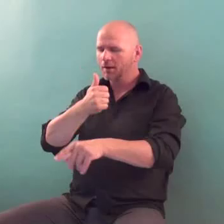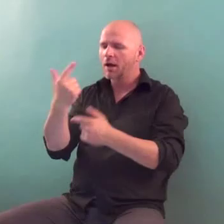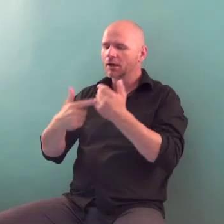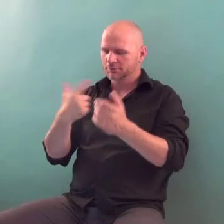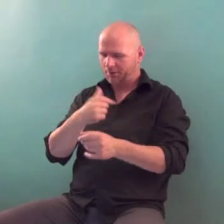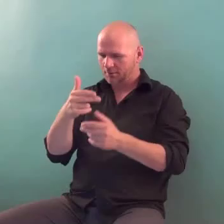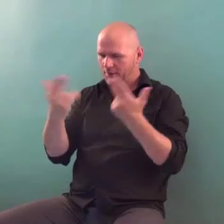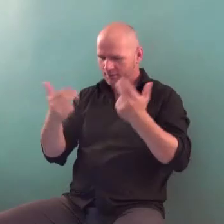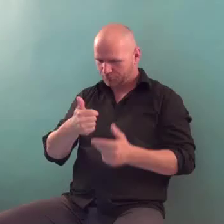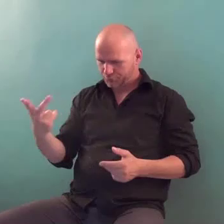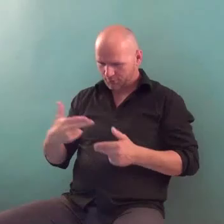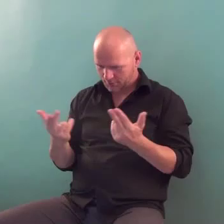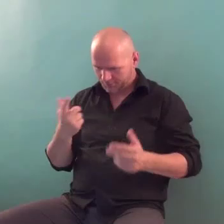To są liczby, dni, kilka dni.